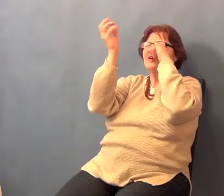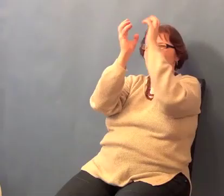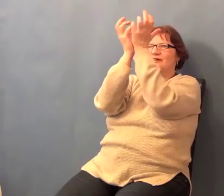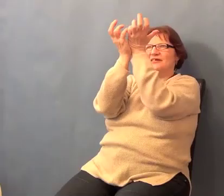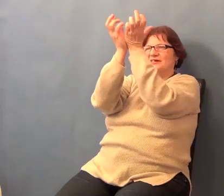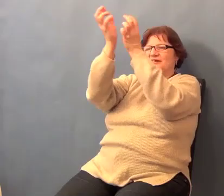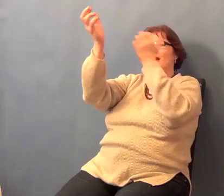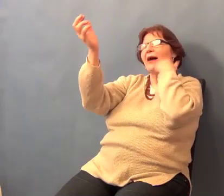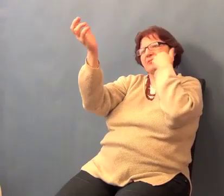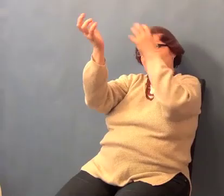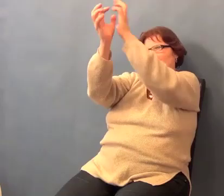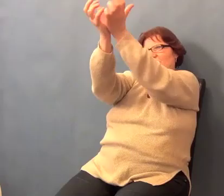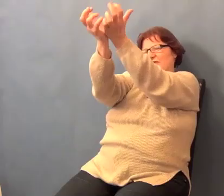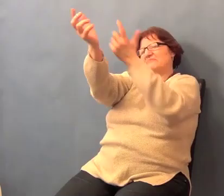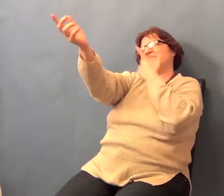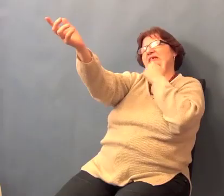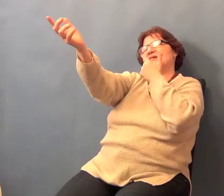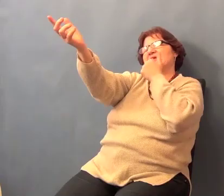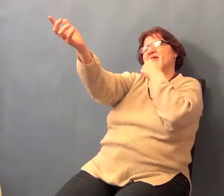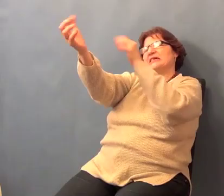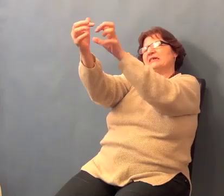Mała kulka, jabłko.